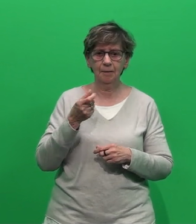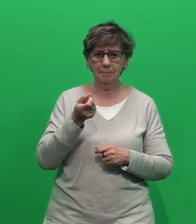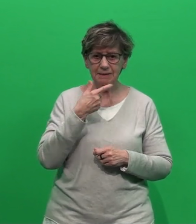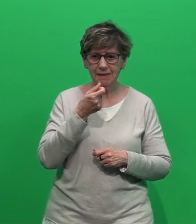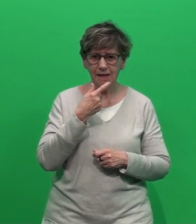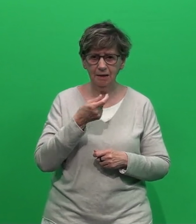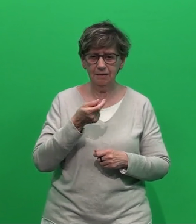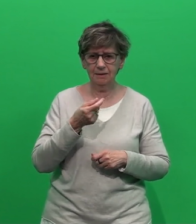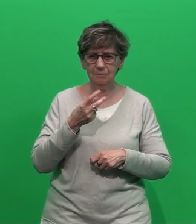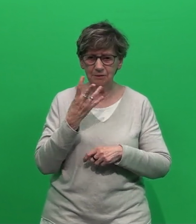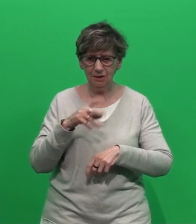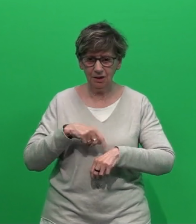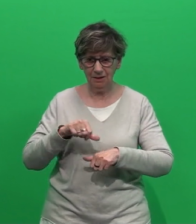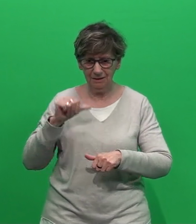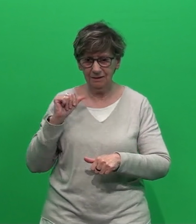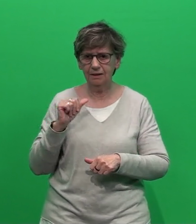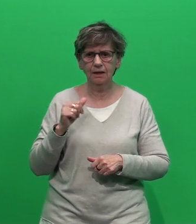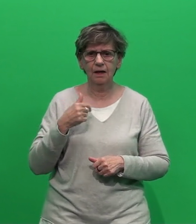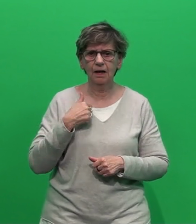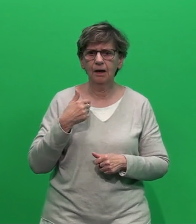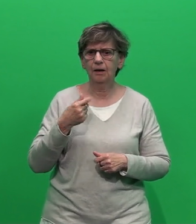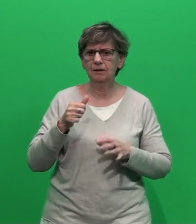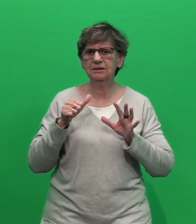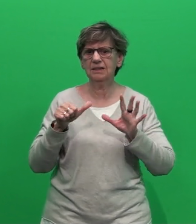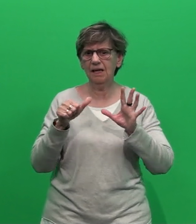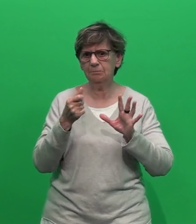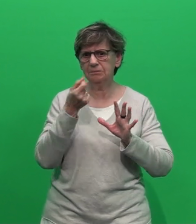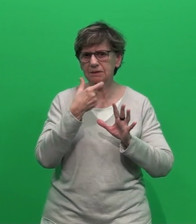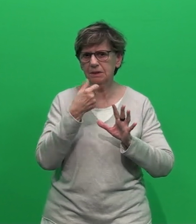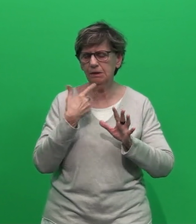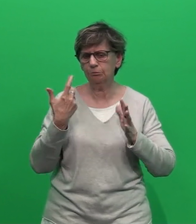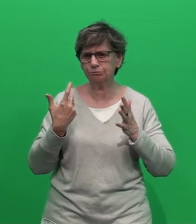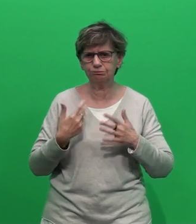En les últimes vint-i-quatre hores he pres sis pastilles, uf.